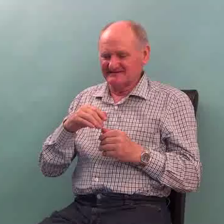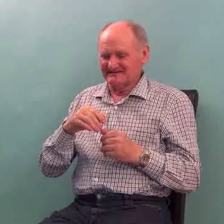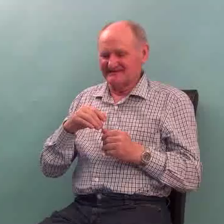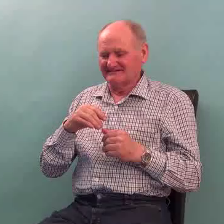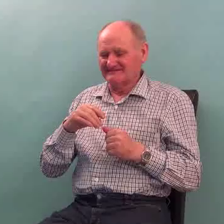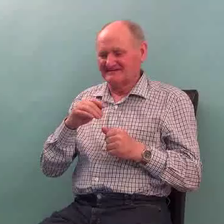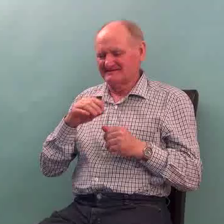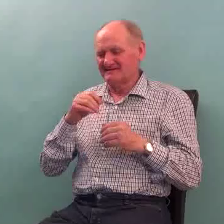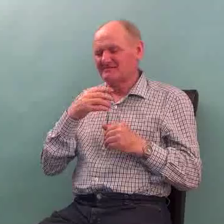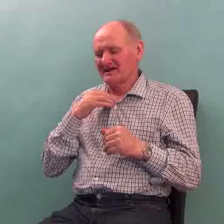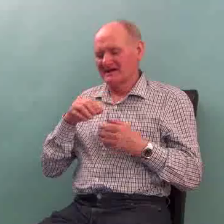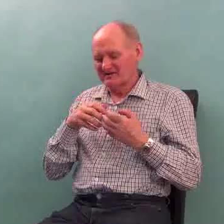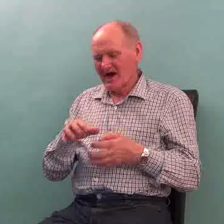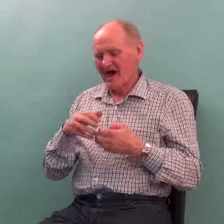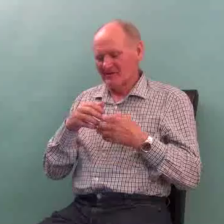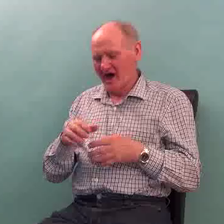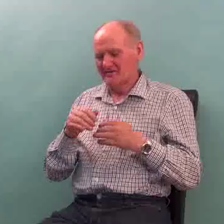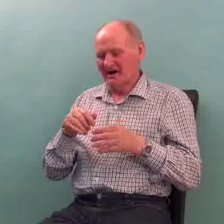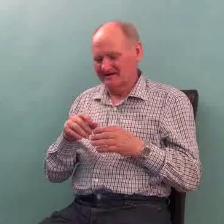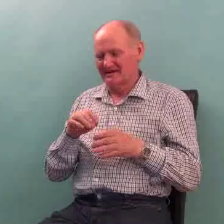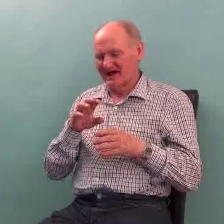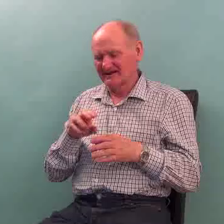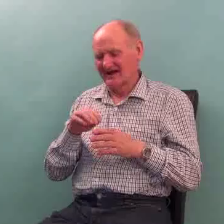Pies szczeka.